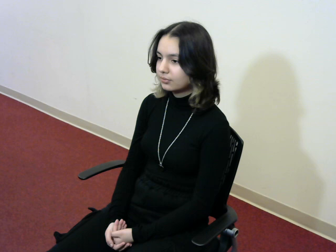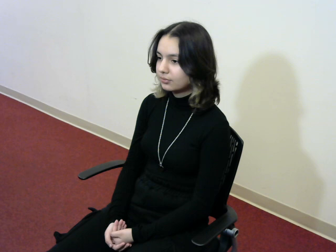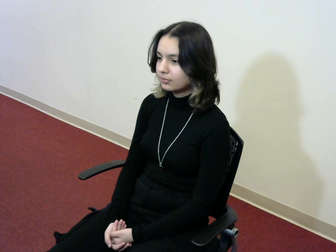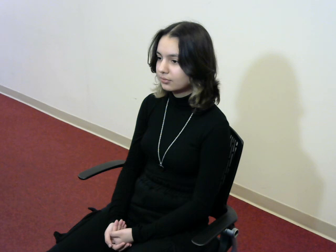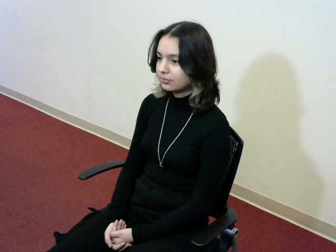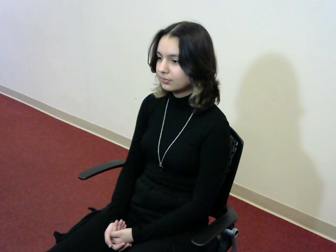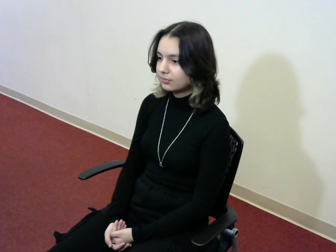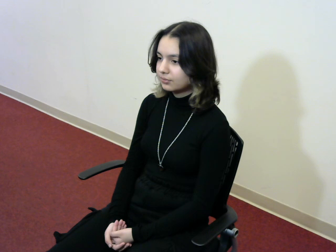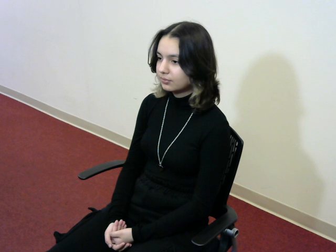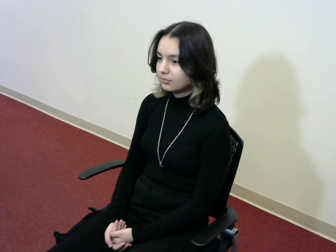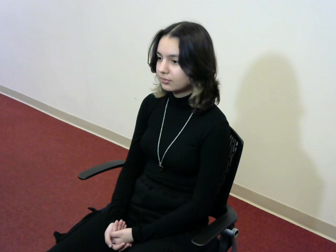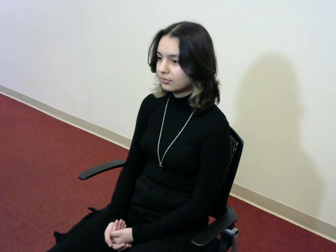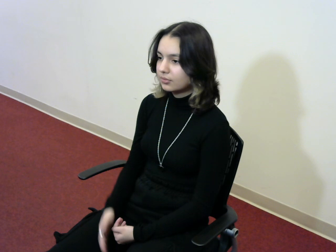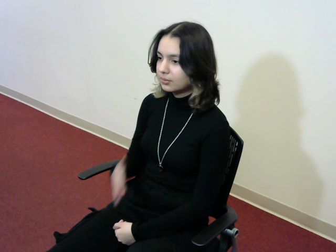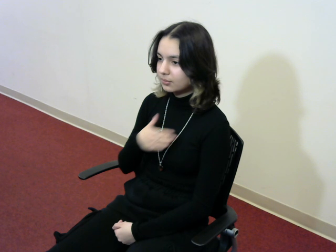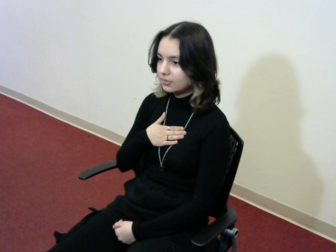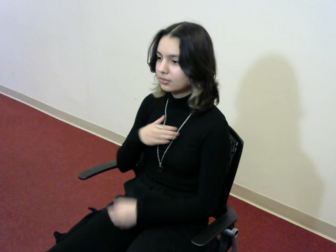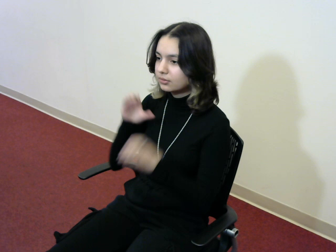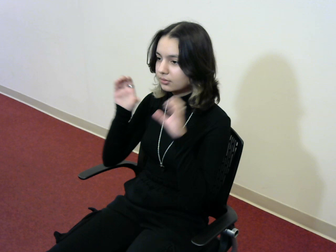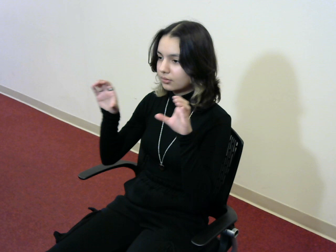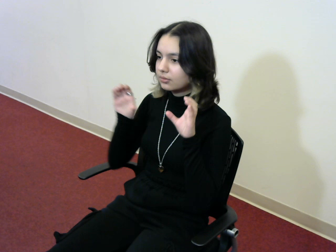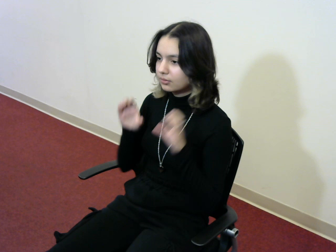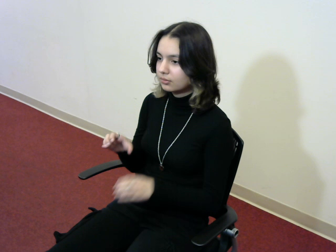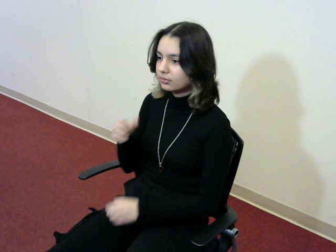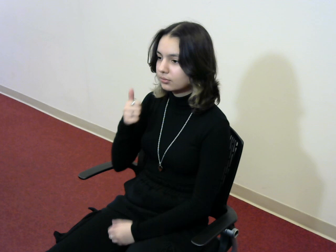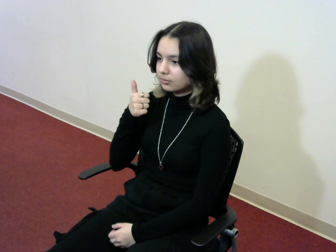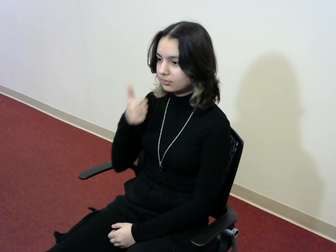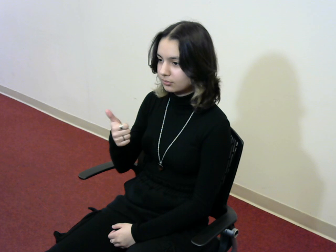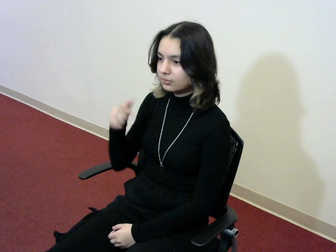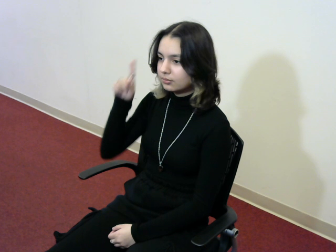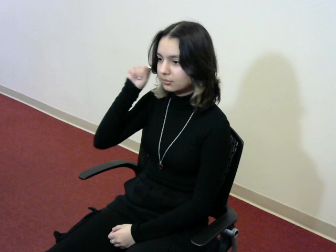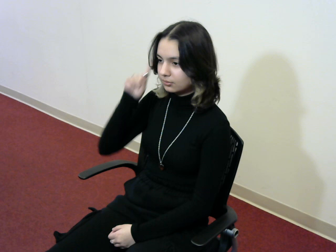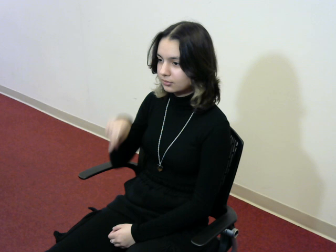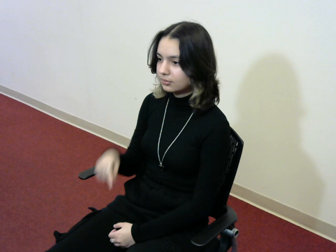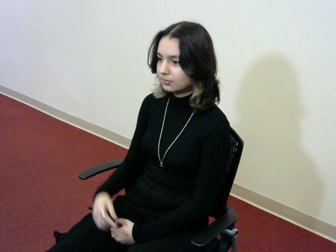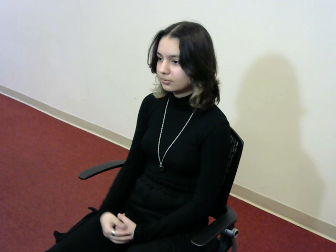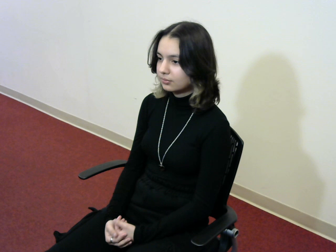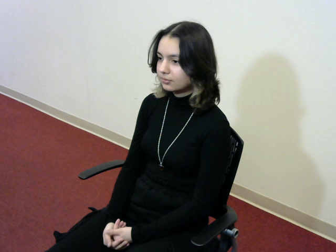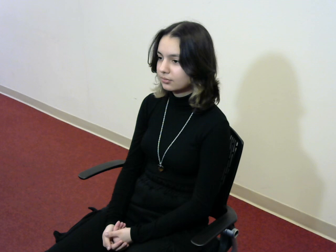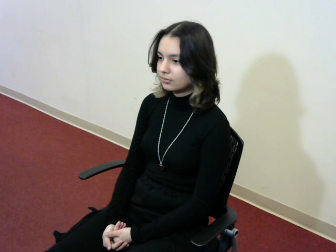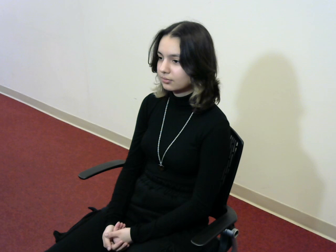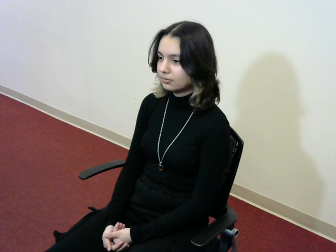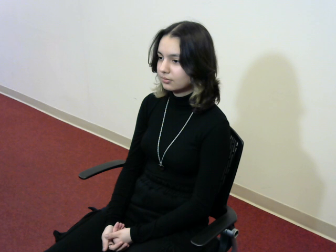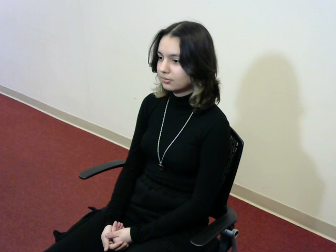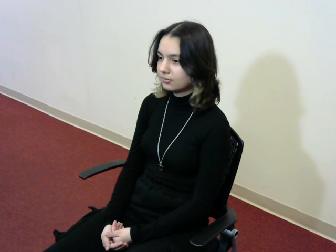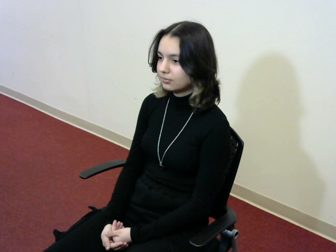Mən qanunvericiliyi yaxşı bilirəm